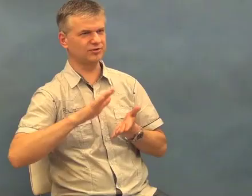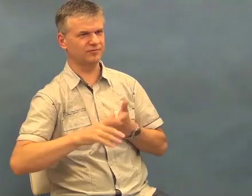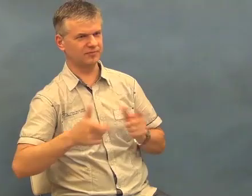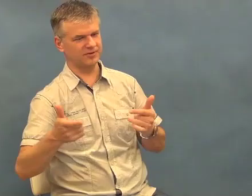Wypadek.